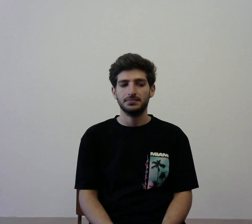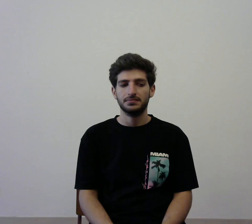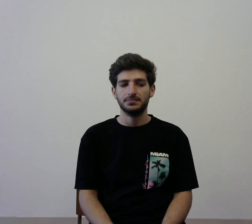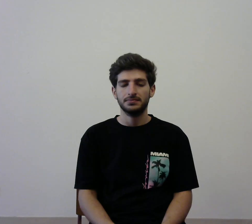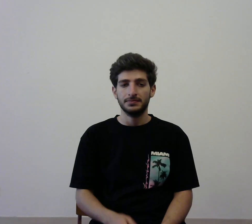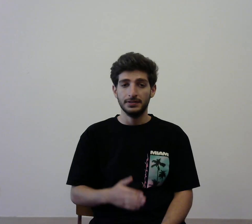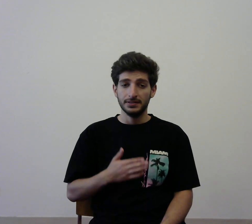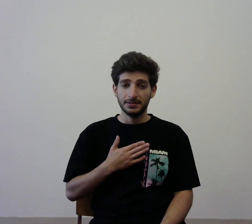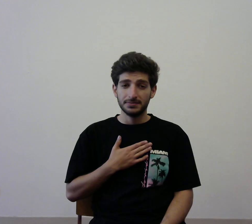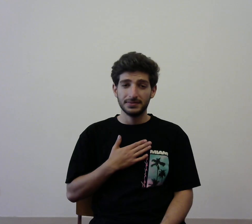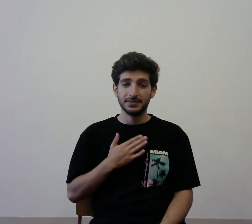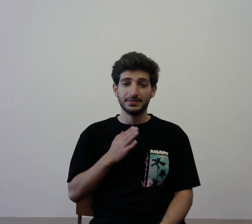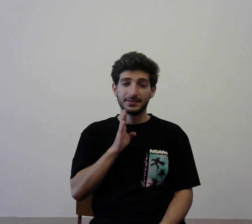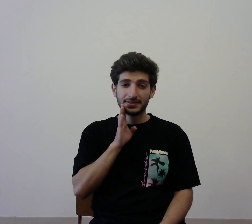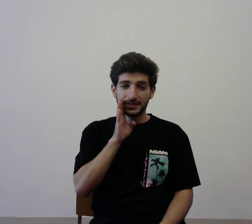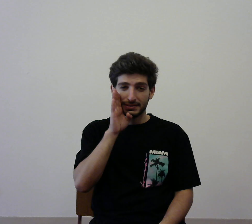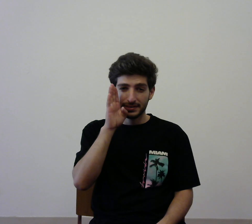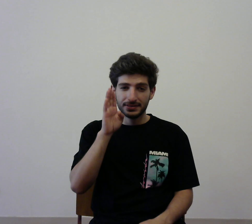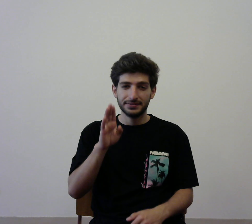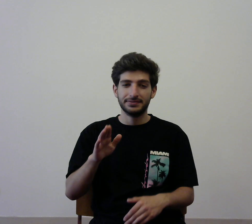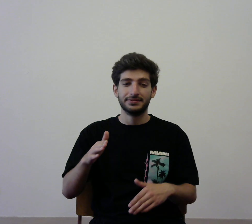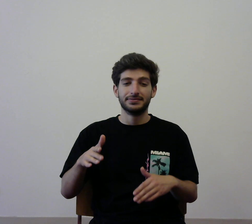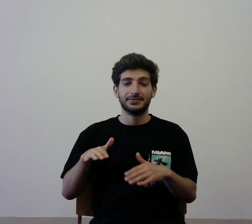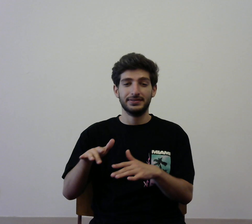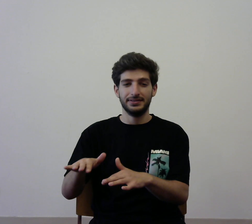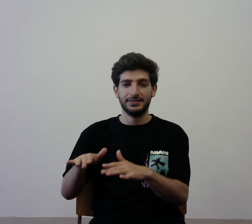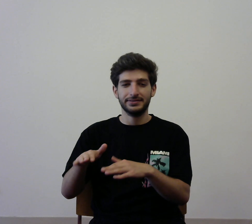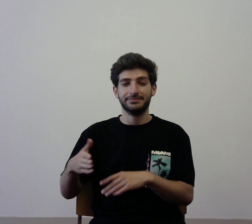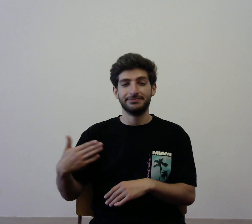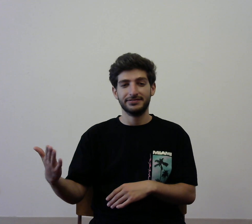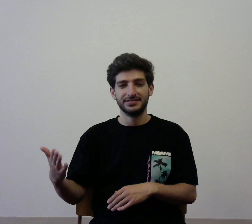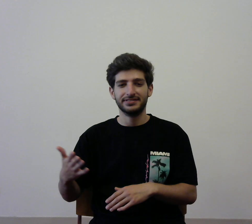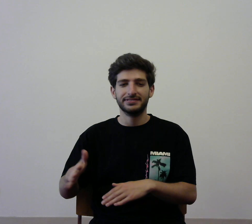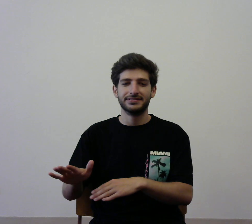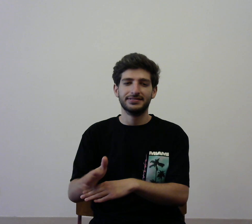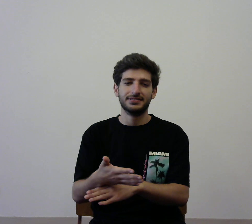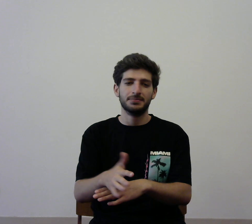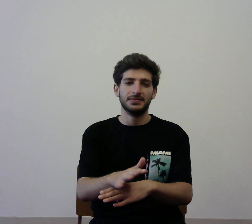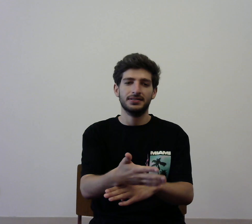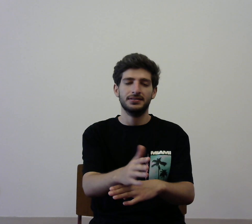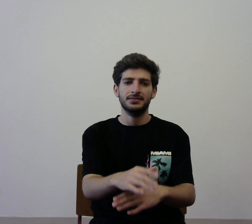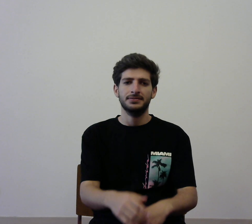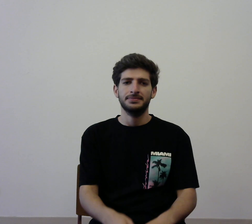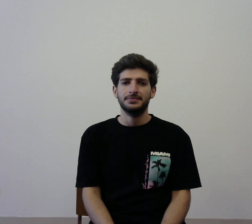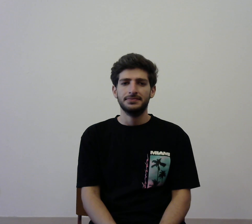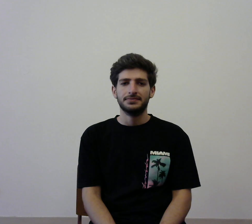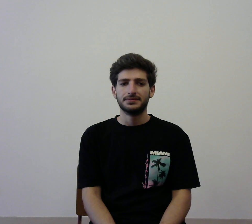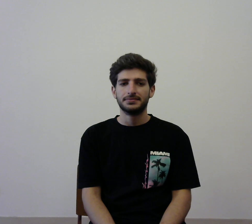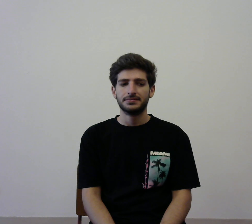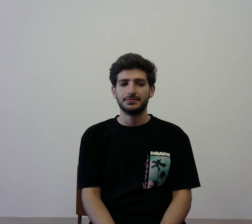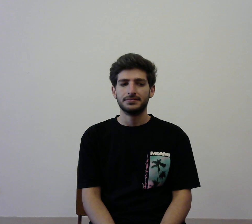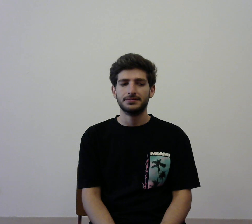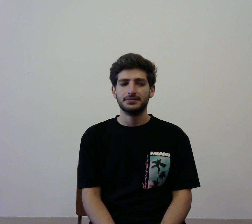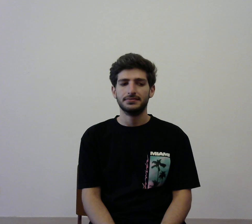Mən səhərlər dənizin kənarında gəzirəm